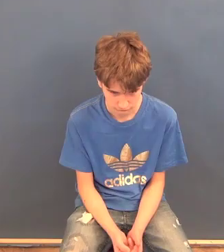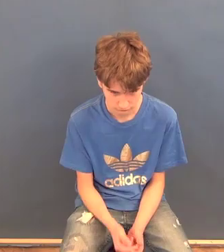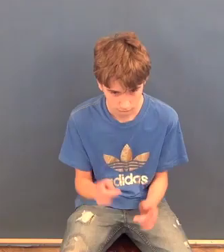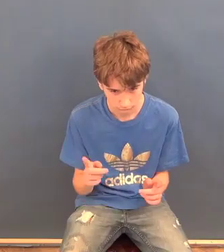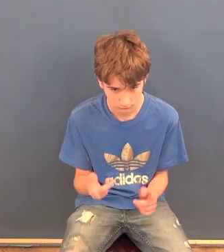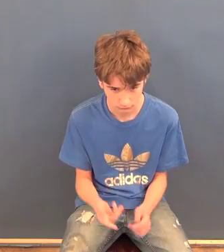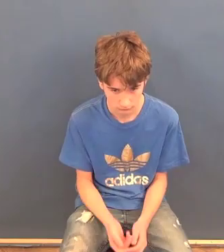Uwaga.